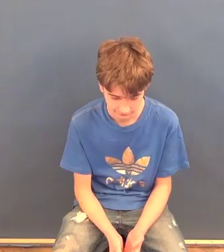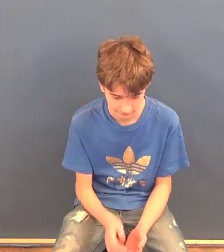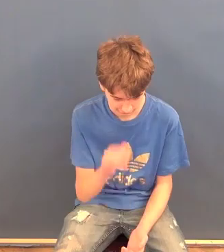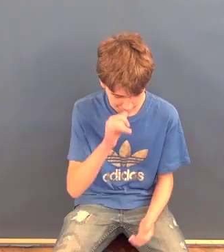Nie można.